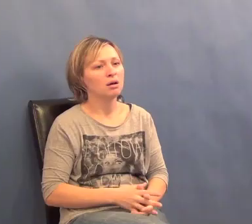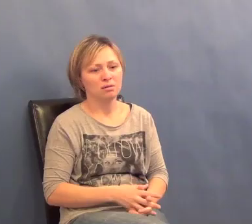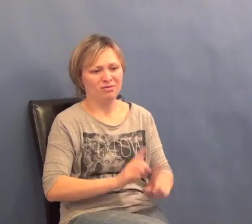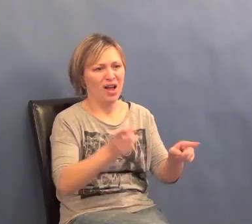Nie wolno.